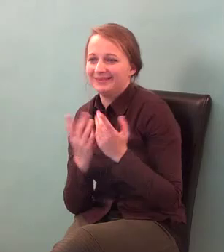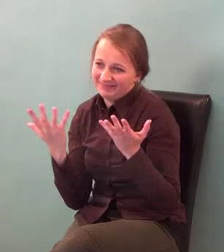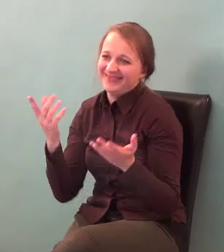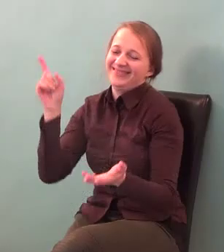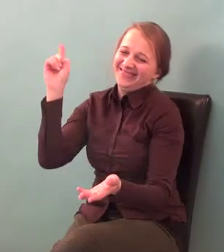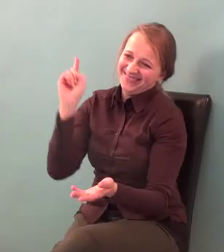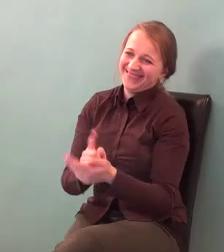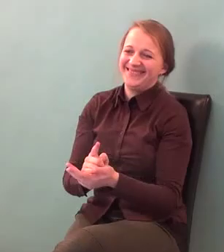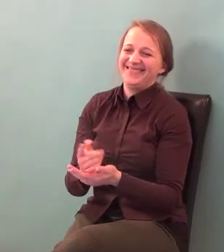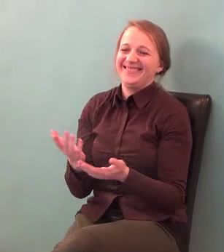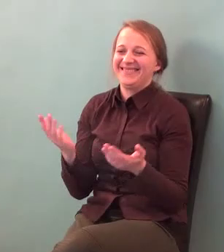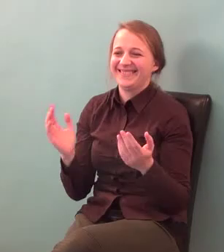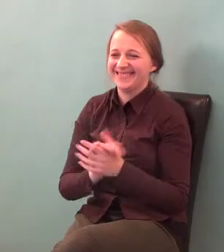No! Udało się!